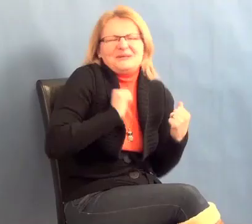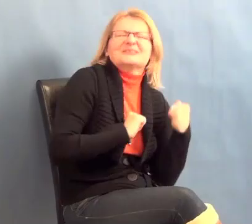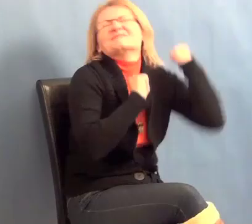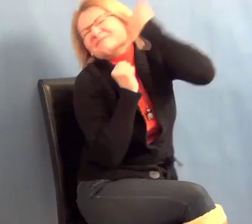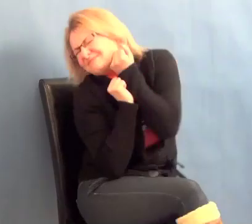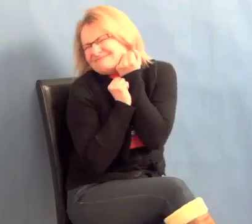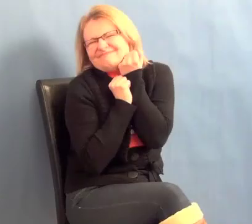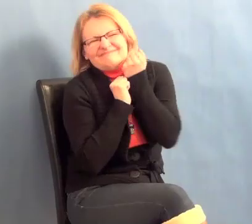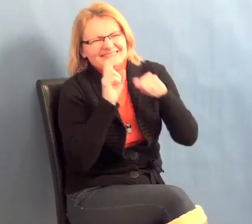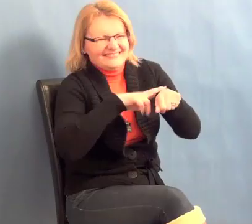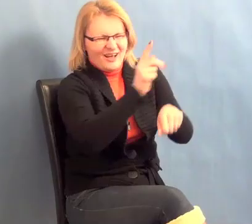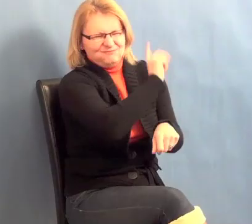Starał się nie zwracać uwagi na budzik, spał dalej.